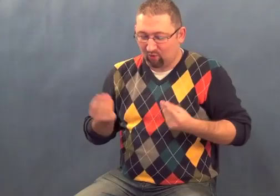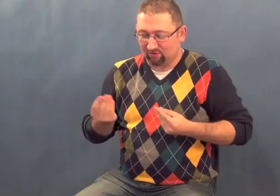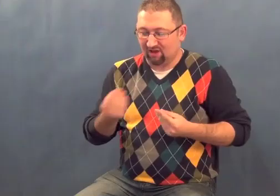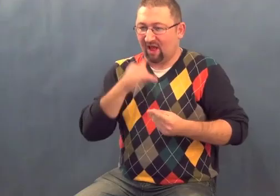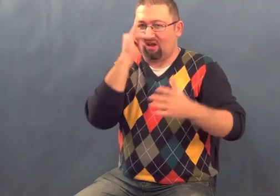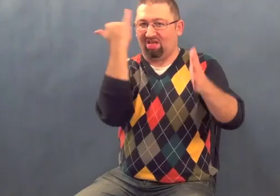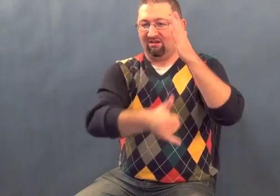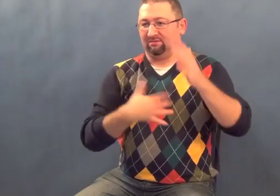Ja nie mogę go zignorować, bo będzie mu przykro.